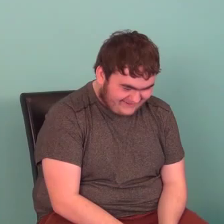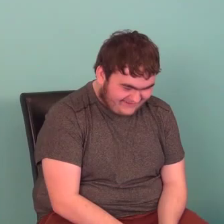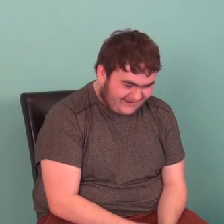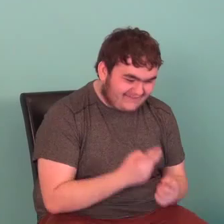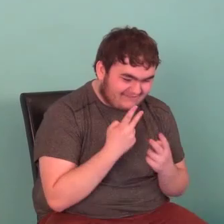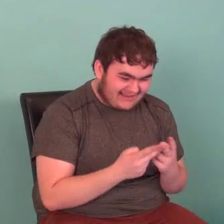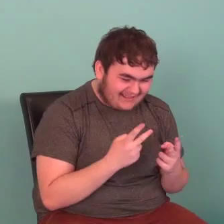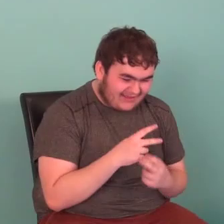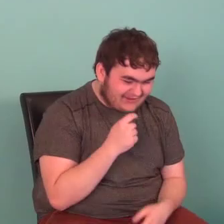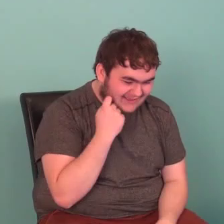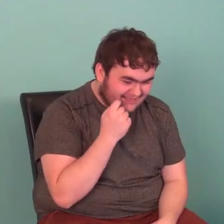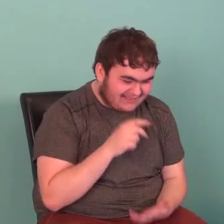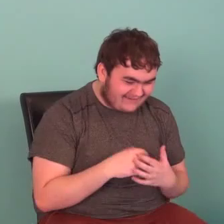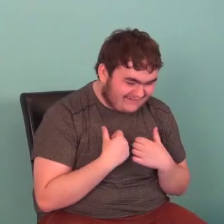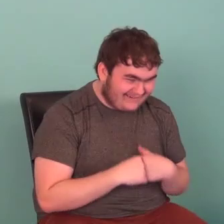Wizyta u dziadka na wsi.